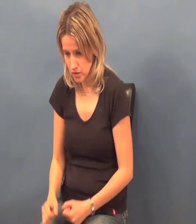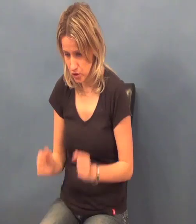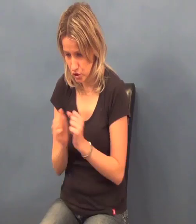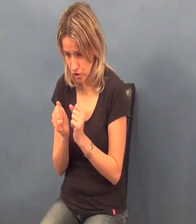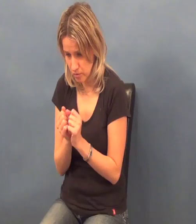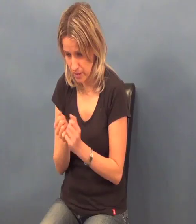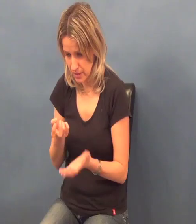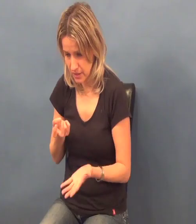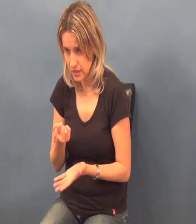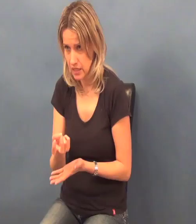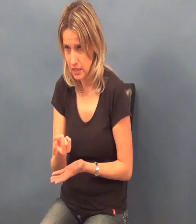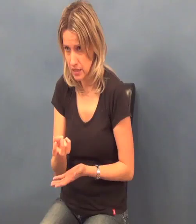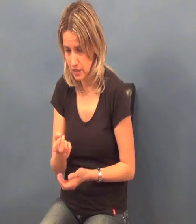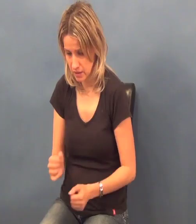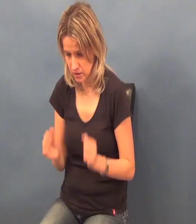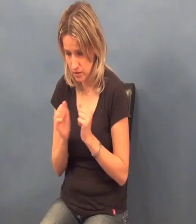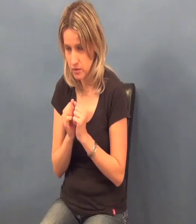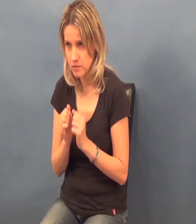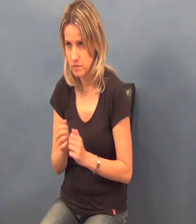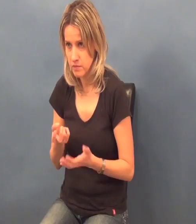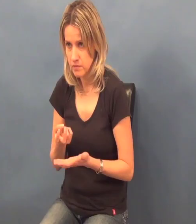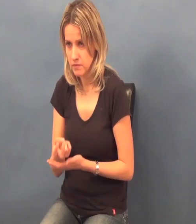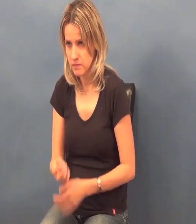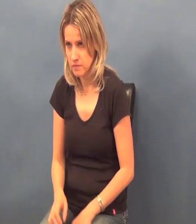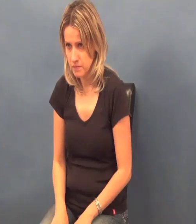Zimą zjeżdża się na sankach. Zimą zjeżdża się na sankach.